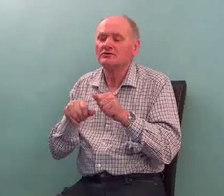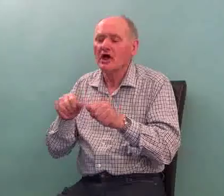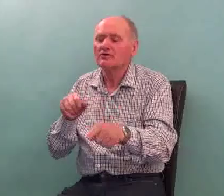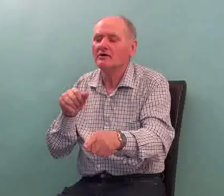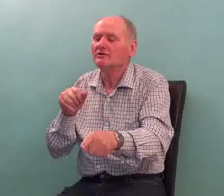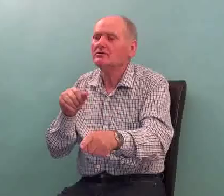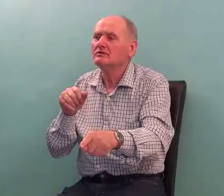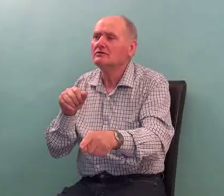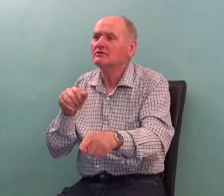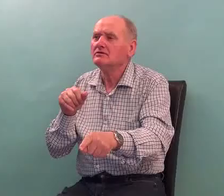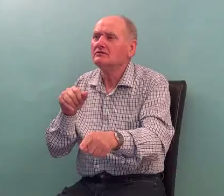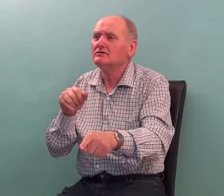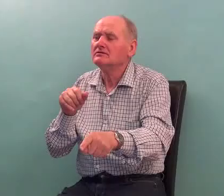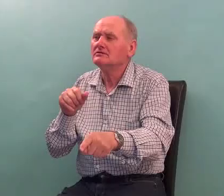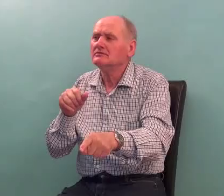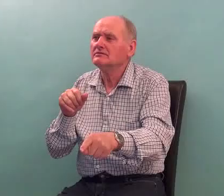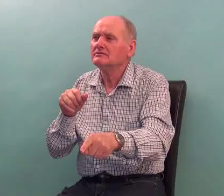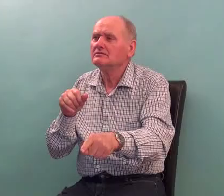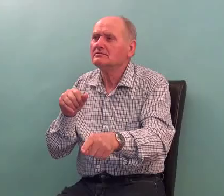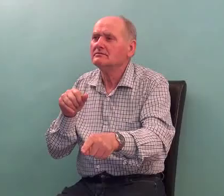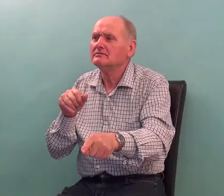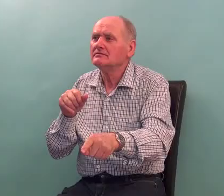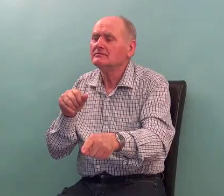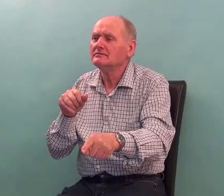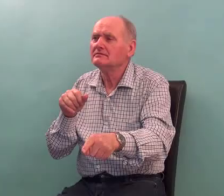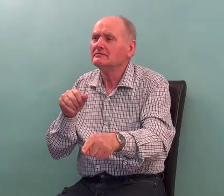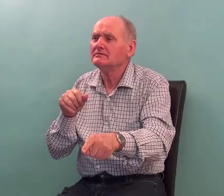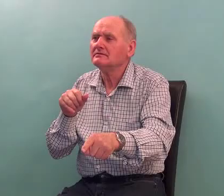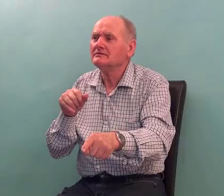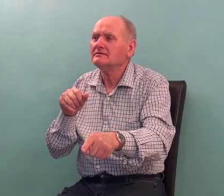To...